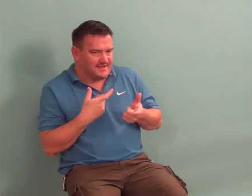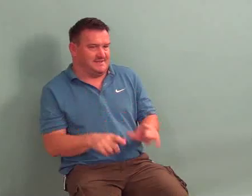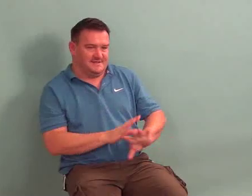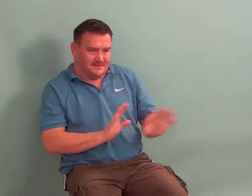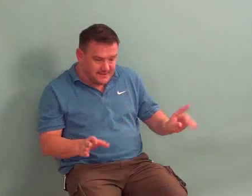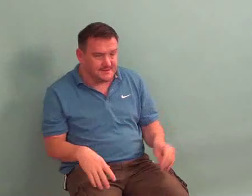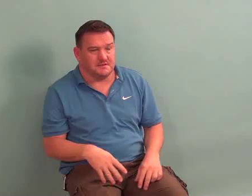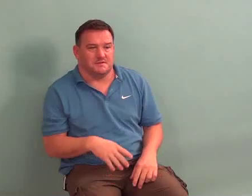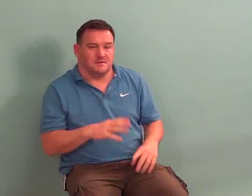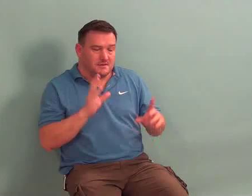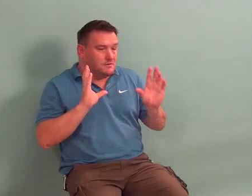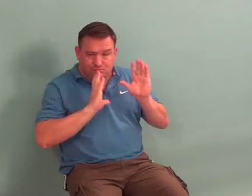Wyszli.